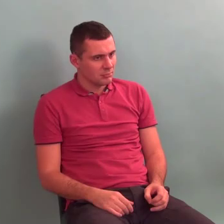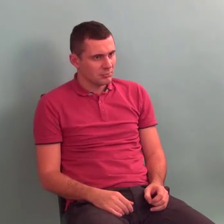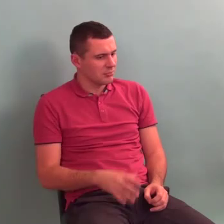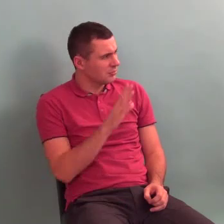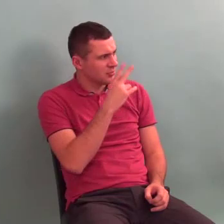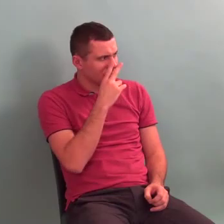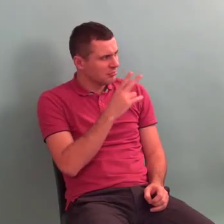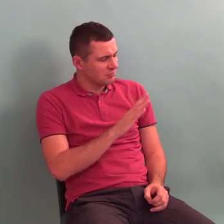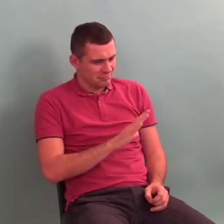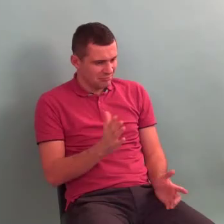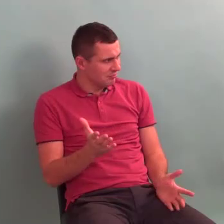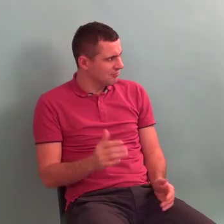Nie widzę.